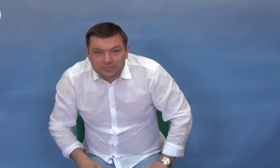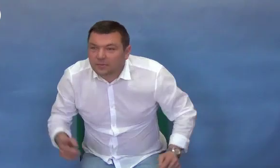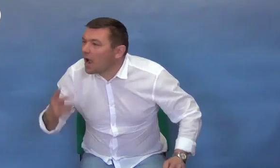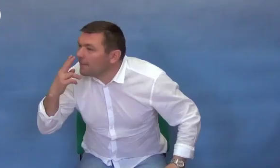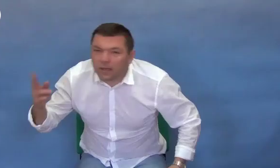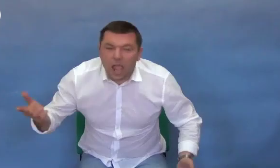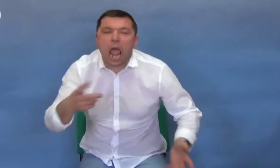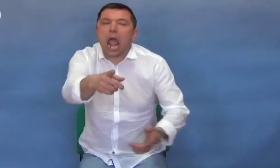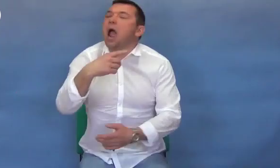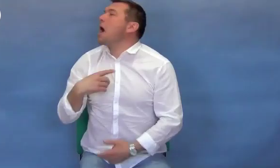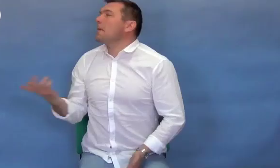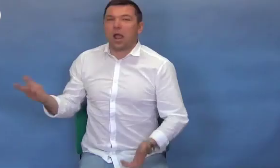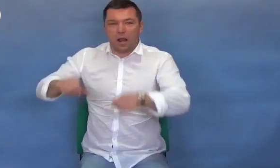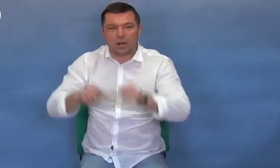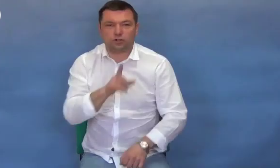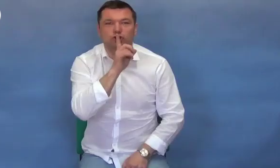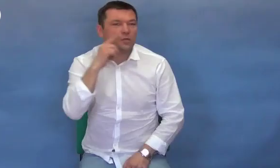Nie słychać nadjeżdżającej drezyny, tylko ją widać.